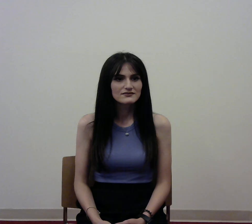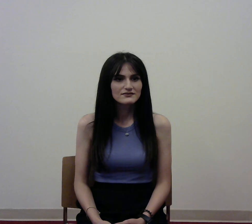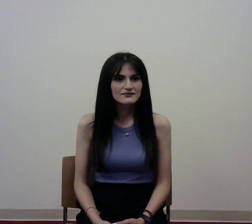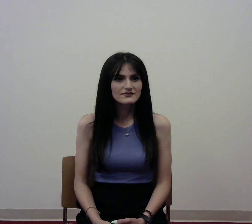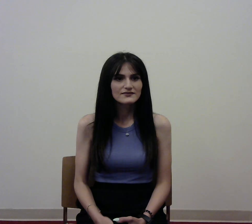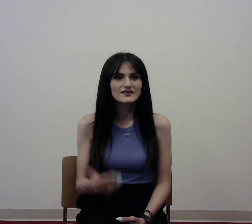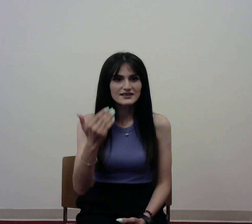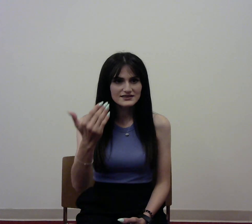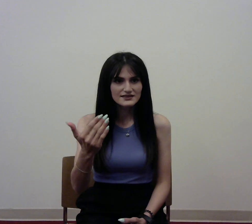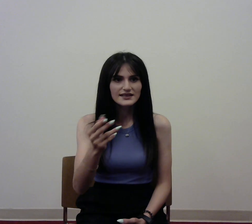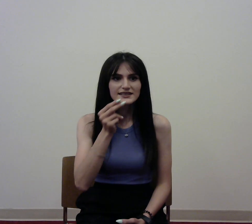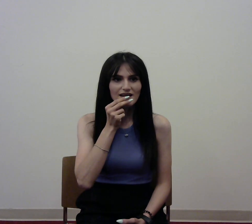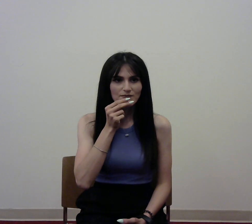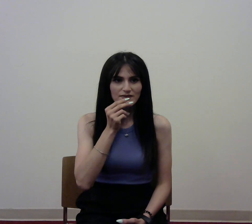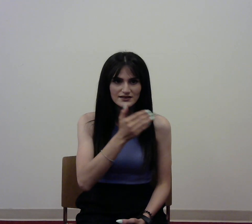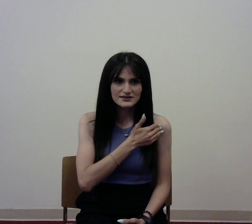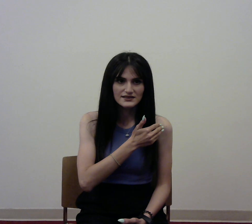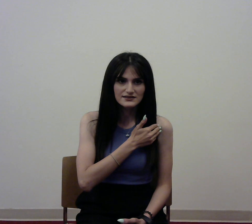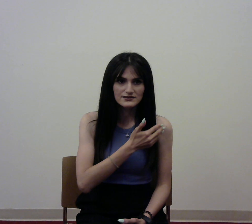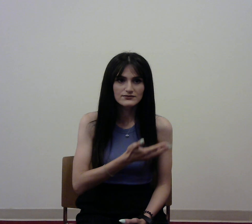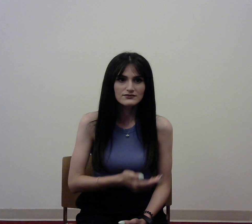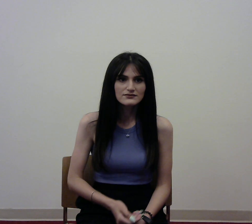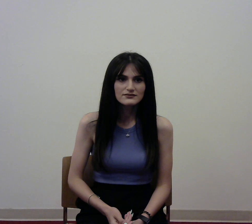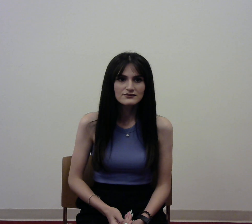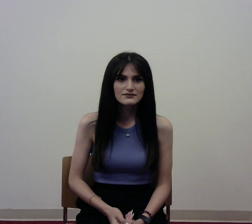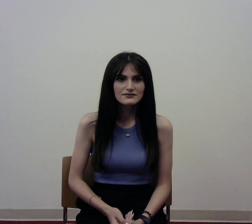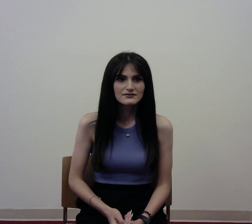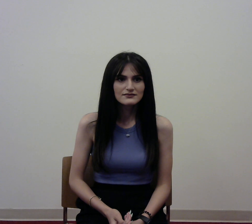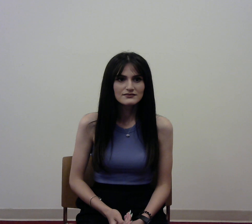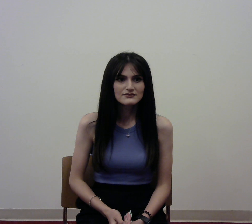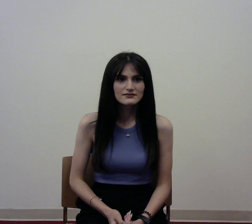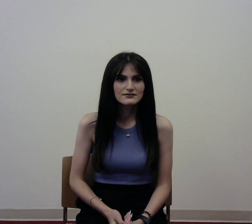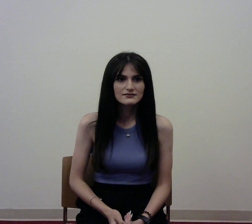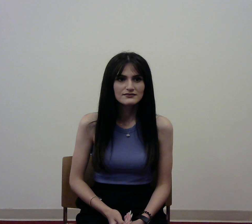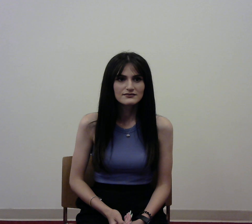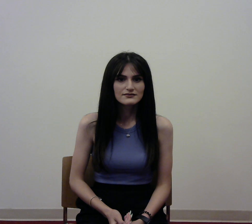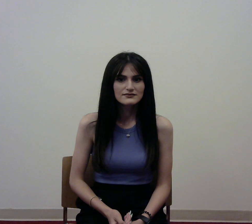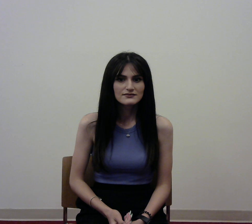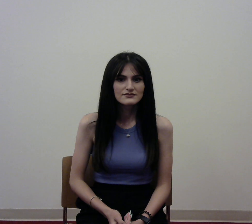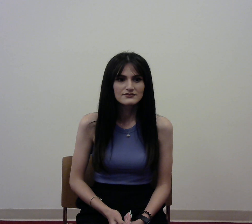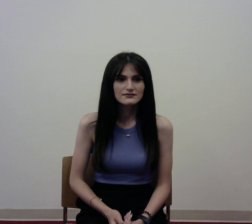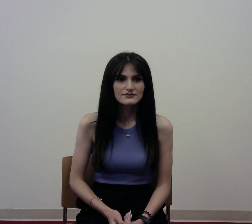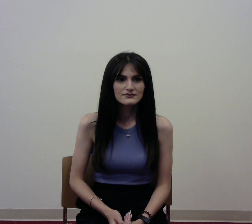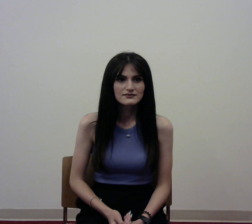Siz yemək istəyirsiniz?